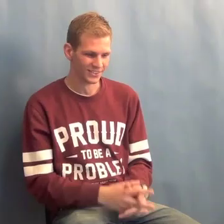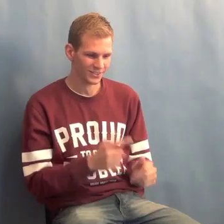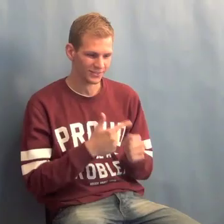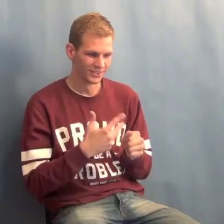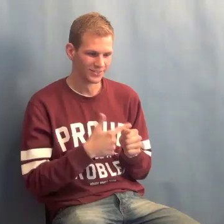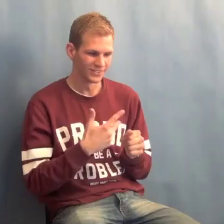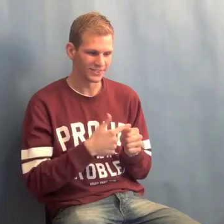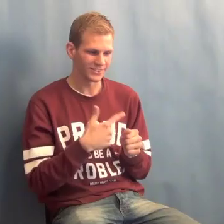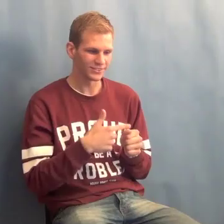Dwudziesty drugi?